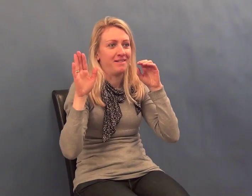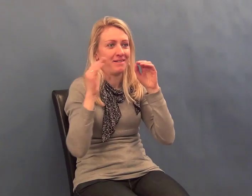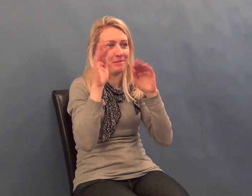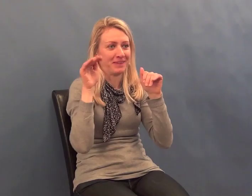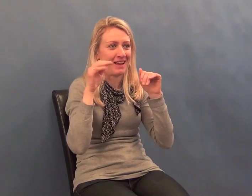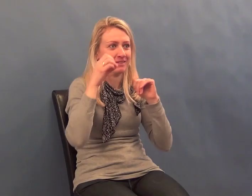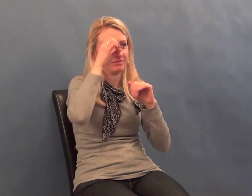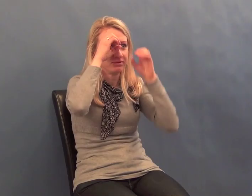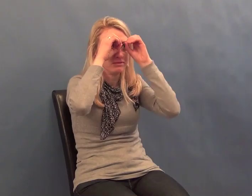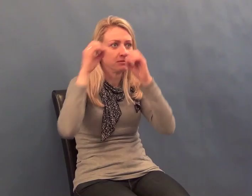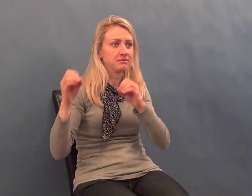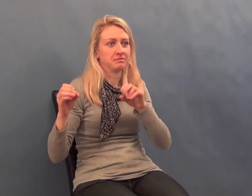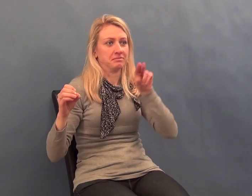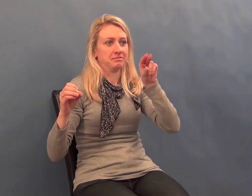Ptak odejmuje lornetkę od oczu i coś mówi.